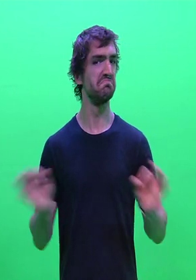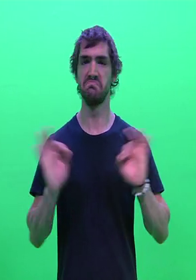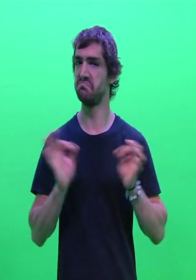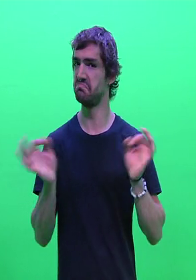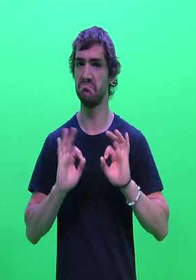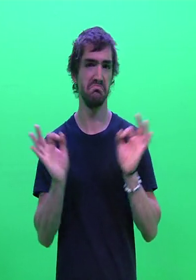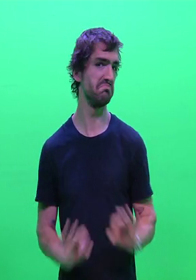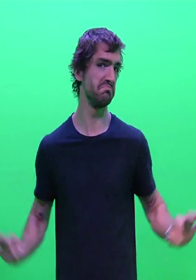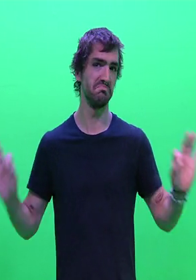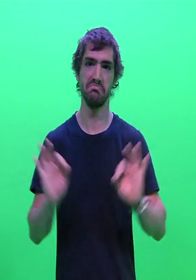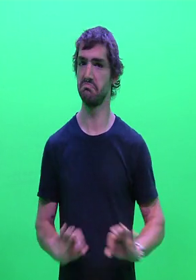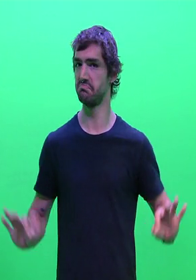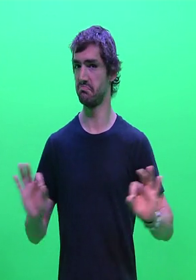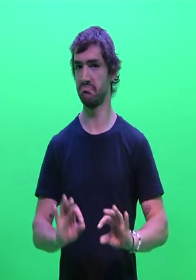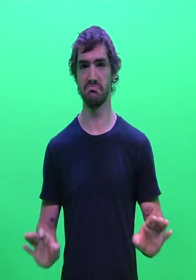No, res de res.